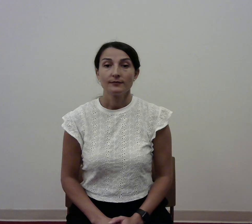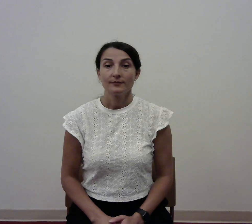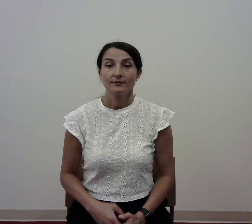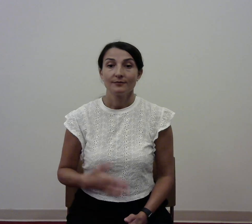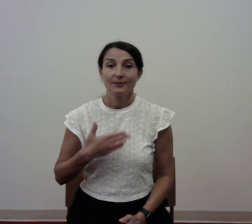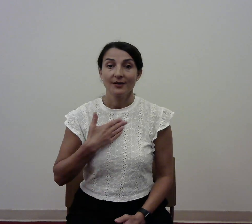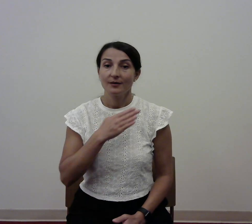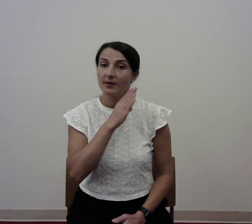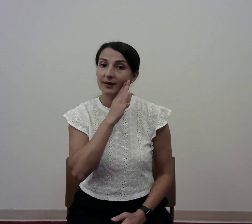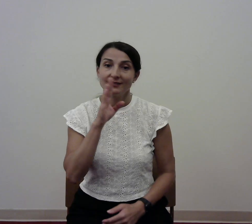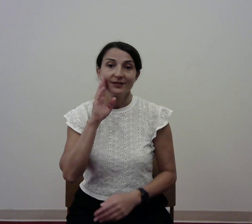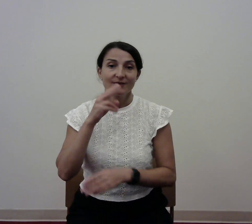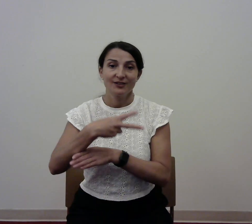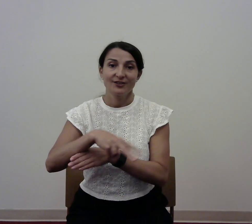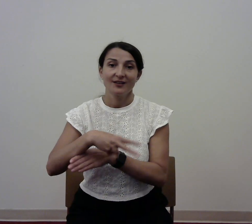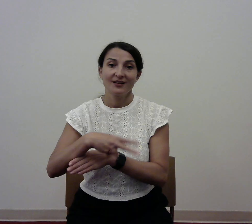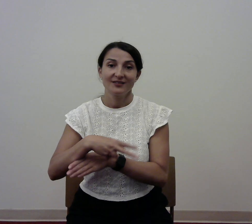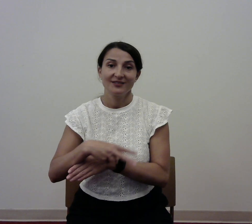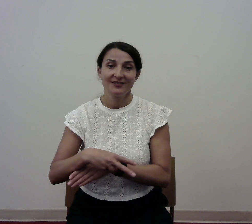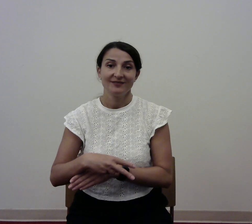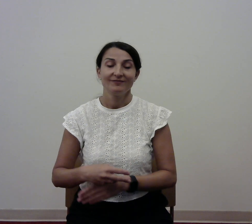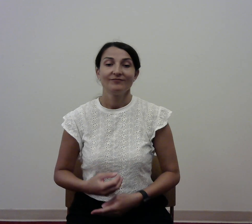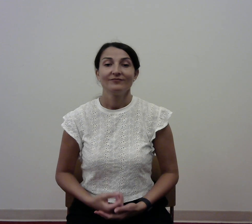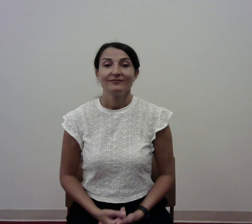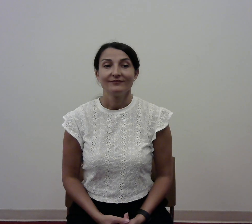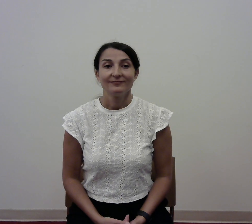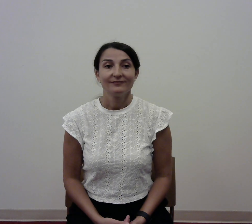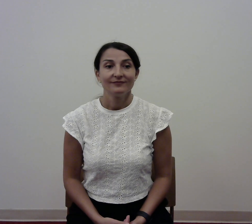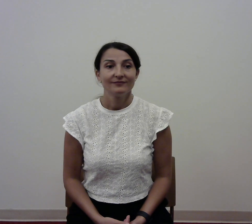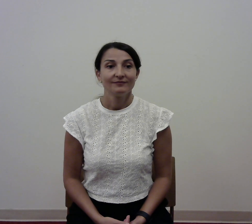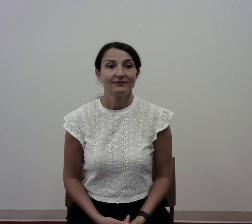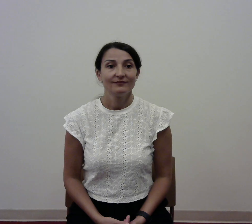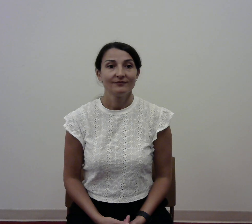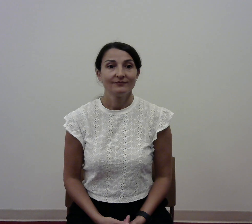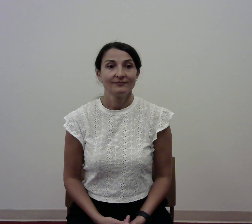Mənim anam Lənkərandandır